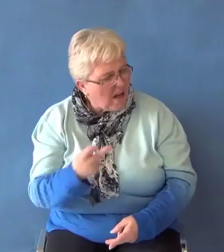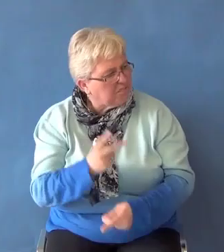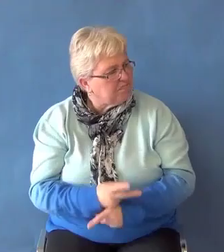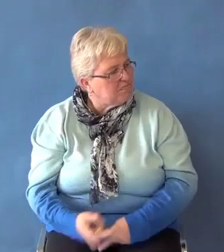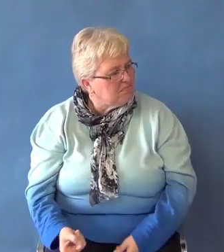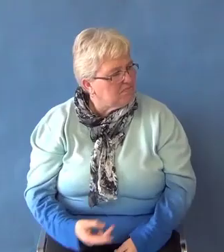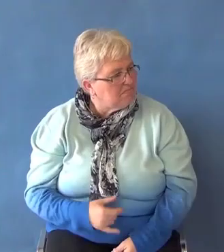Dwie takie same.